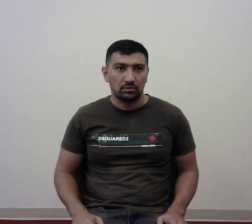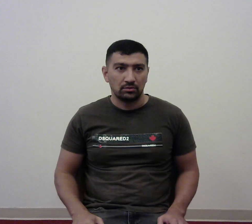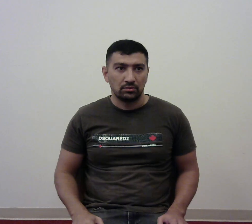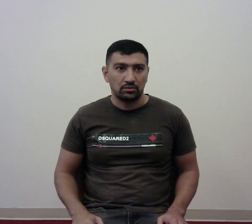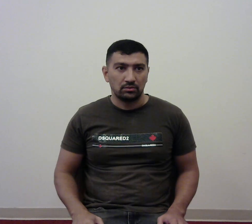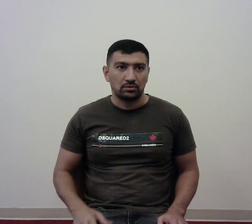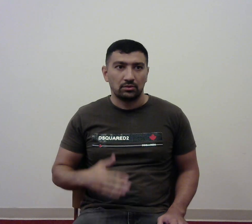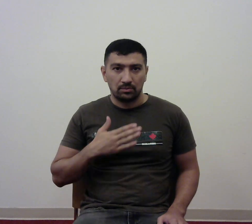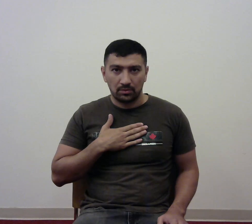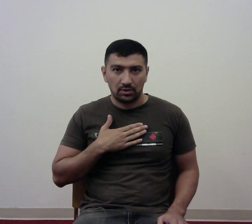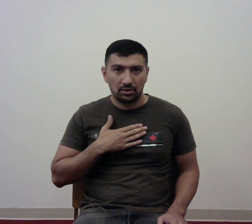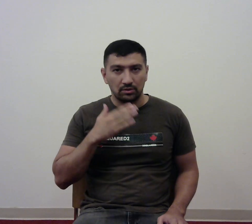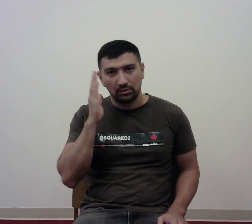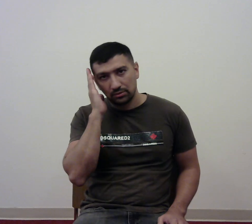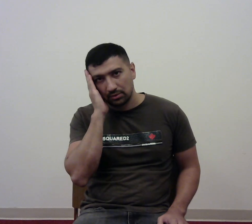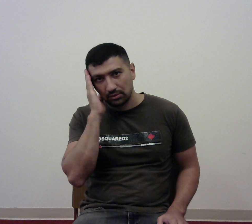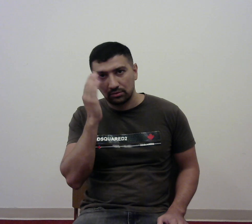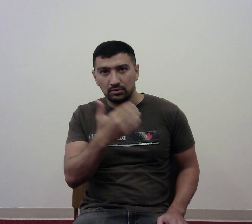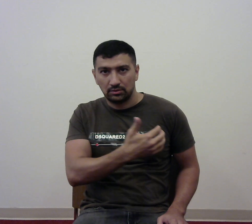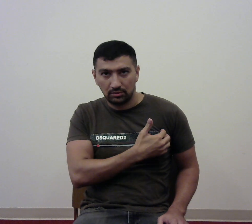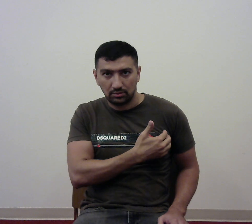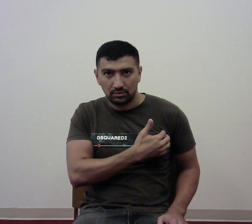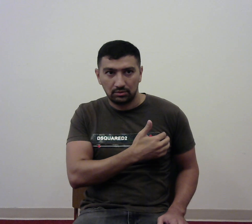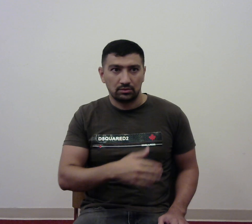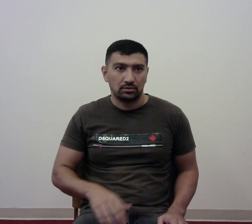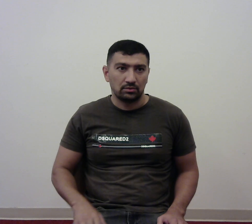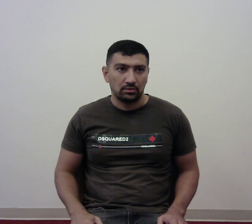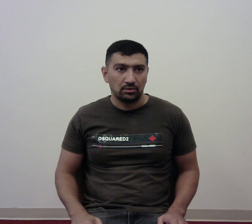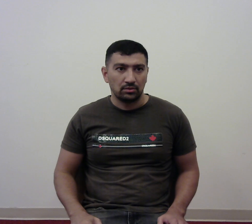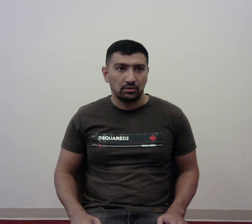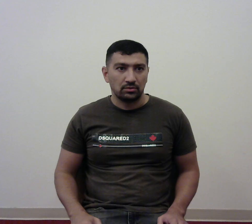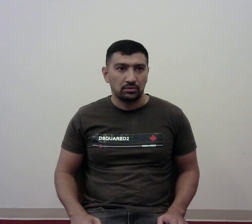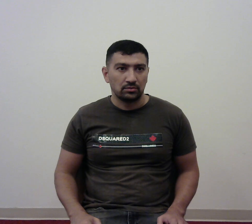Mən yatmaq istəyirəm